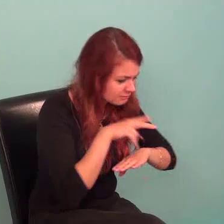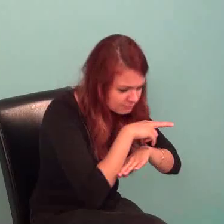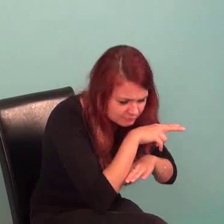Nie ma żaby.